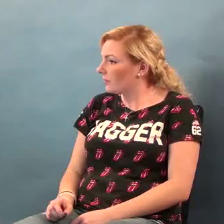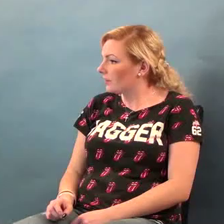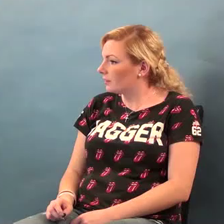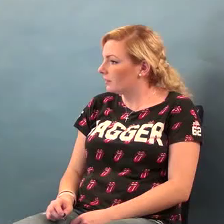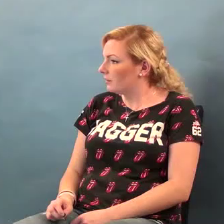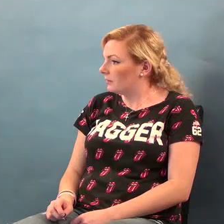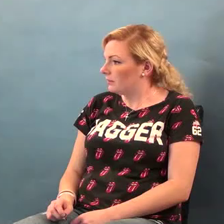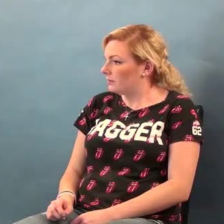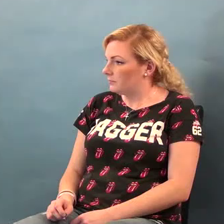To tyle.